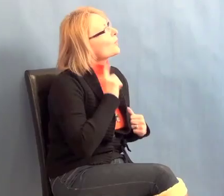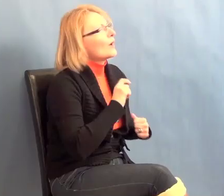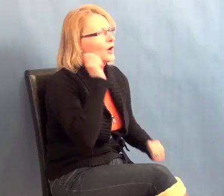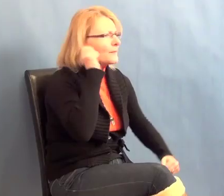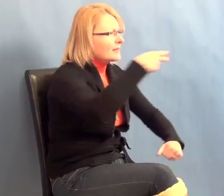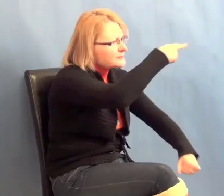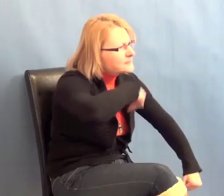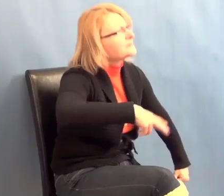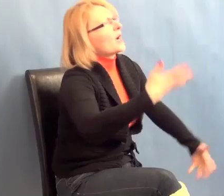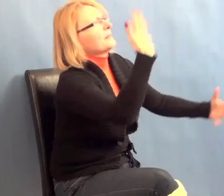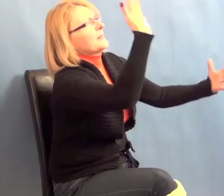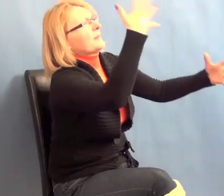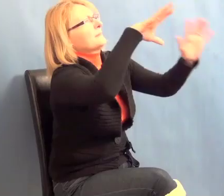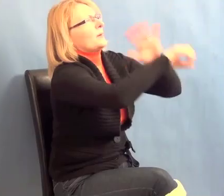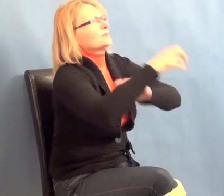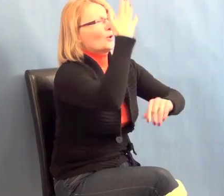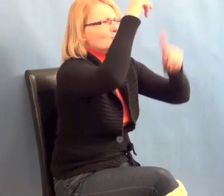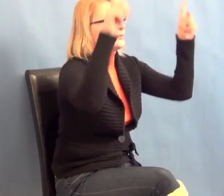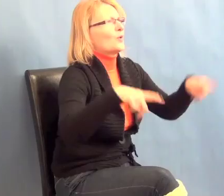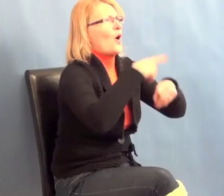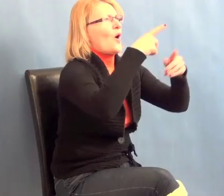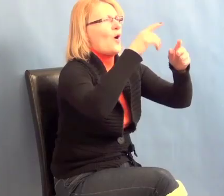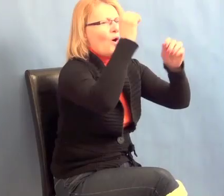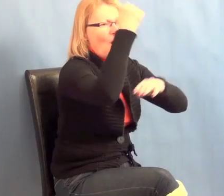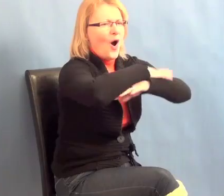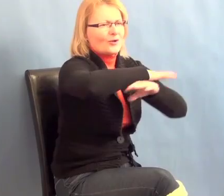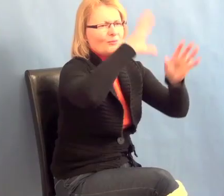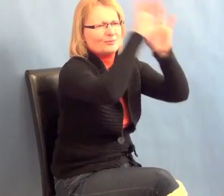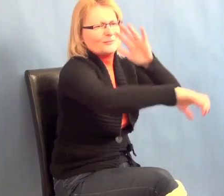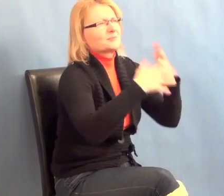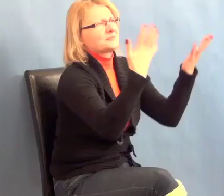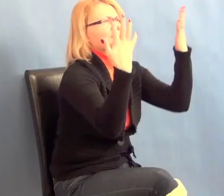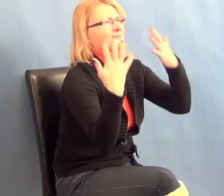Kobieta wyszła z domu i narzeka, że właśnie ktoś jej popsuł okno.